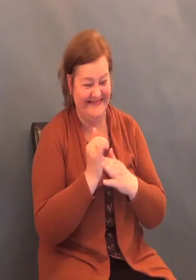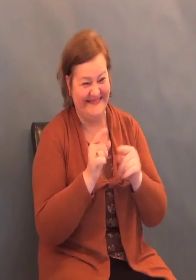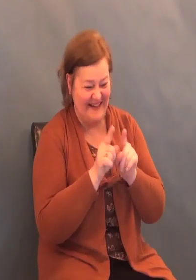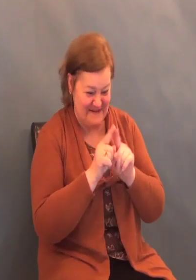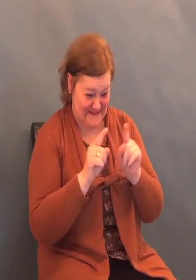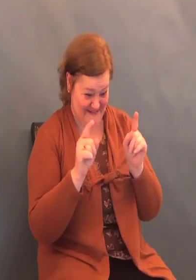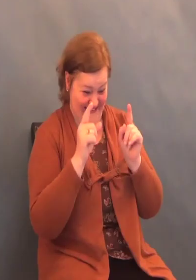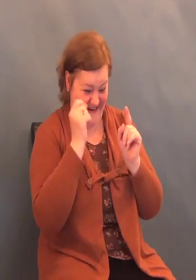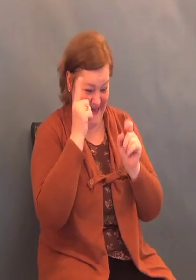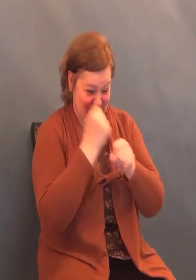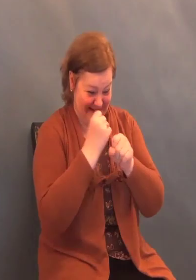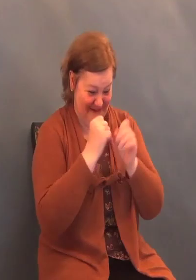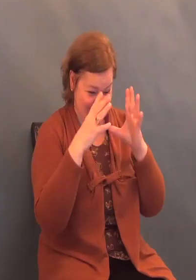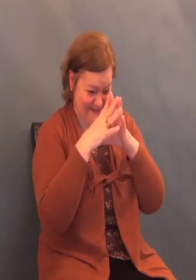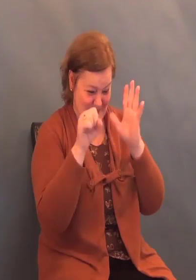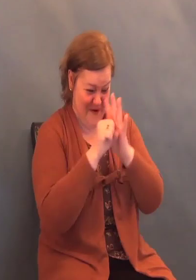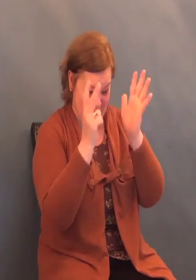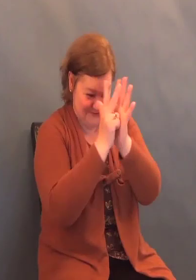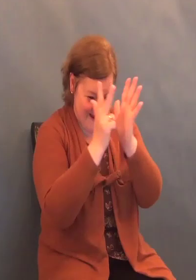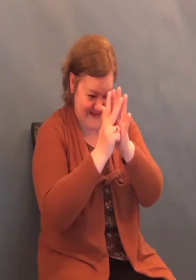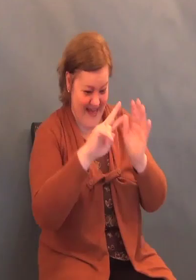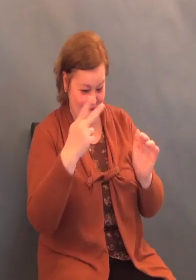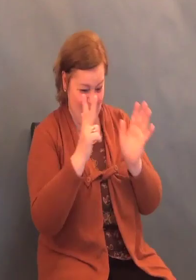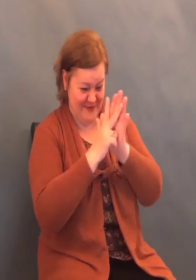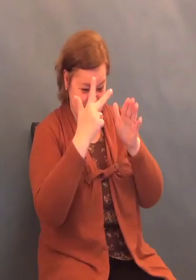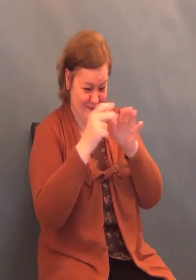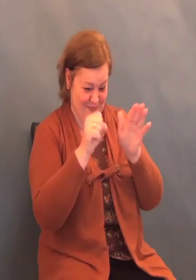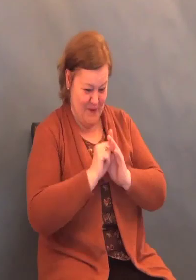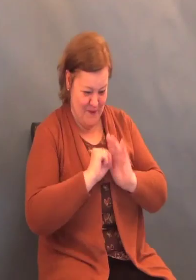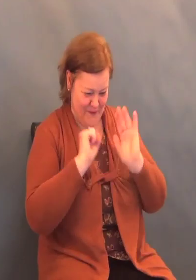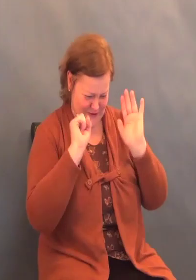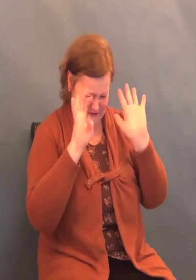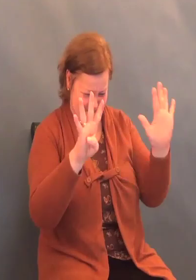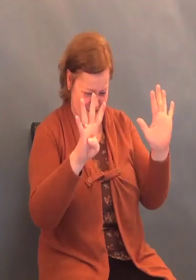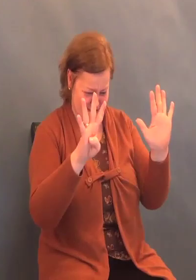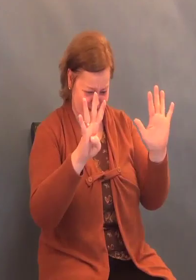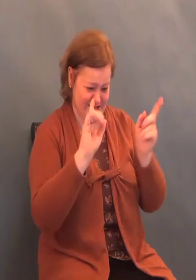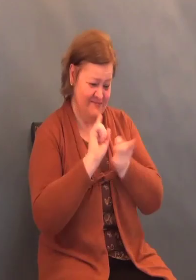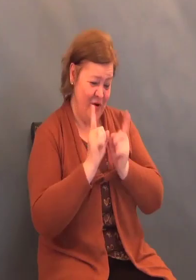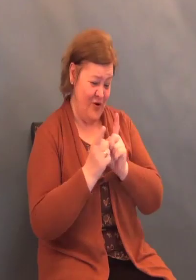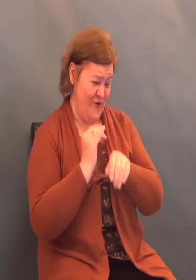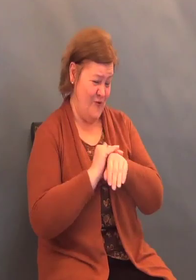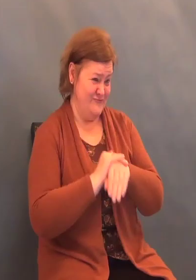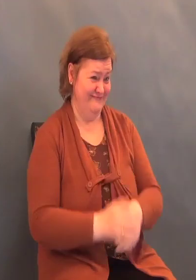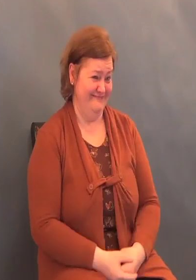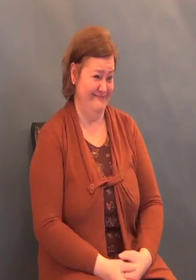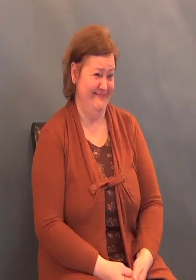Tak jak wcześniej, rano od dziesiątej do osiemnastej jestem w pracy i potem od osiemnastej trzydzieści do dziewiątej mam spotkanie z koleżanką.